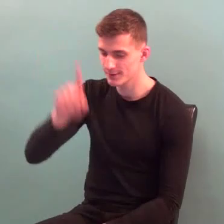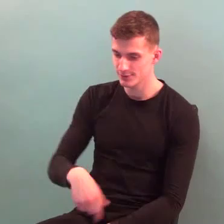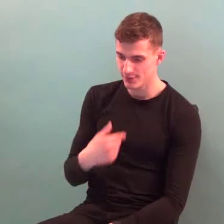Ja...